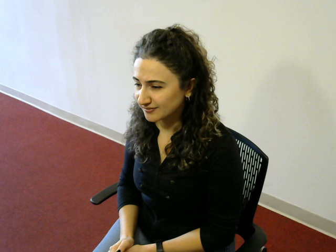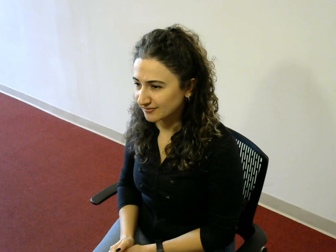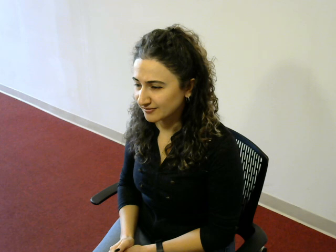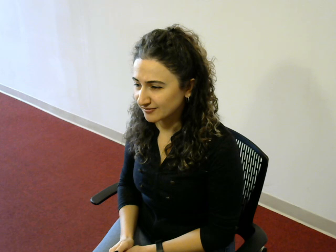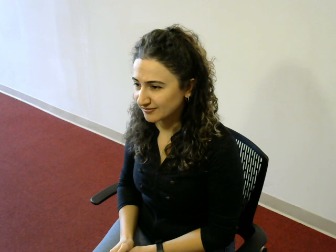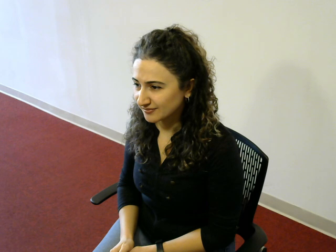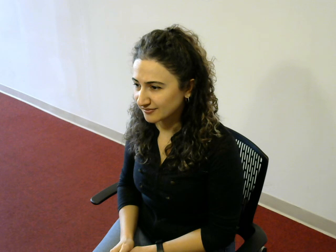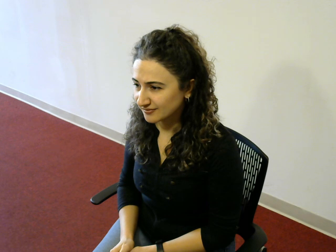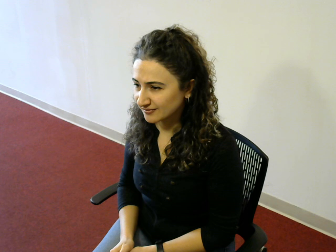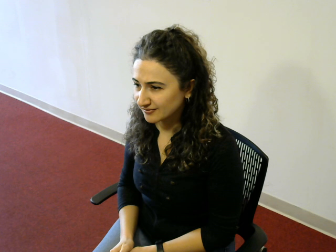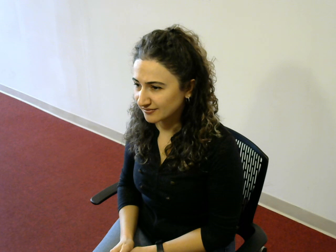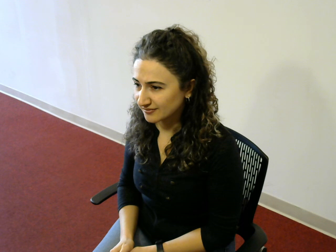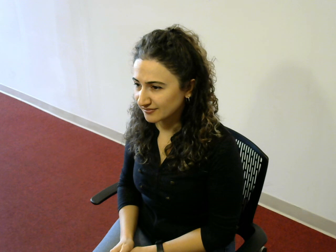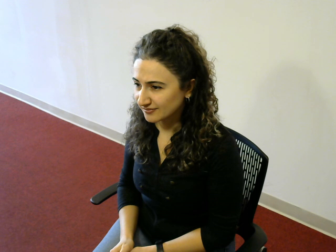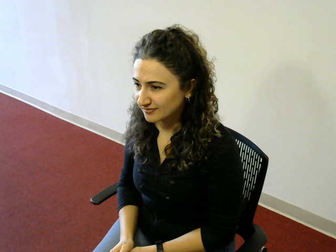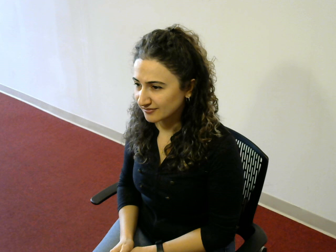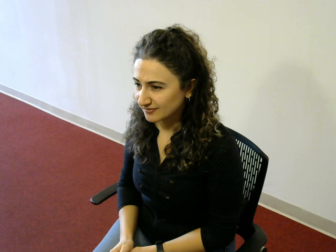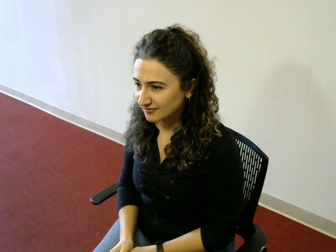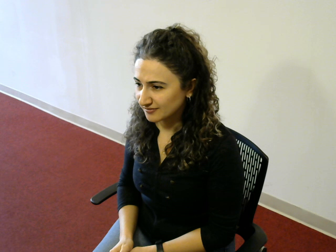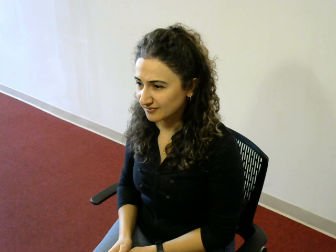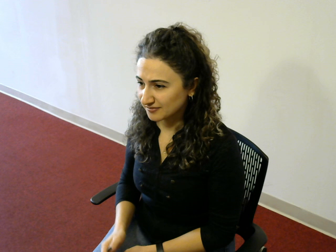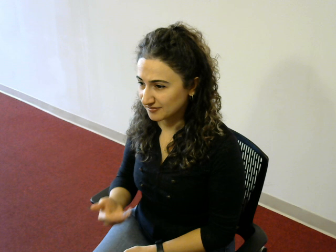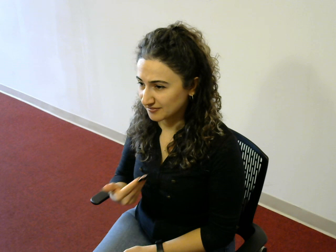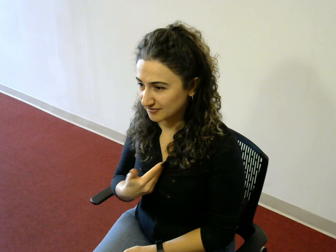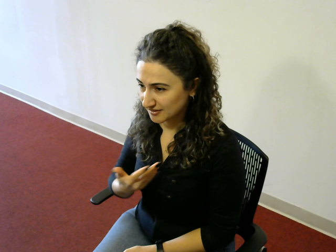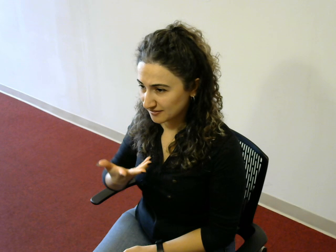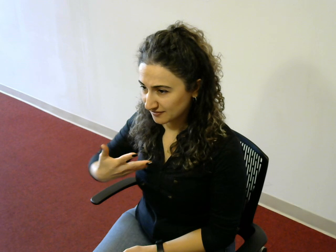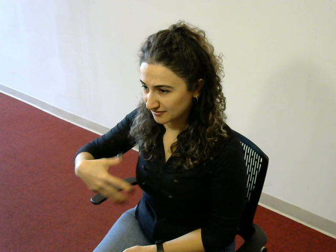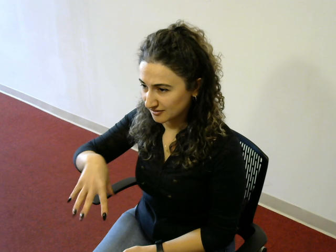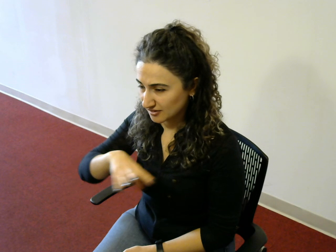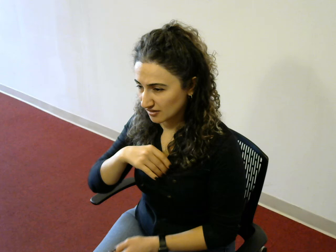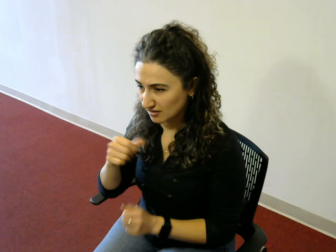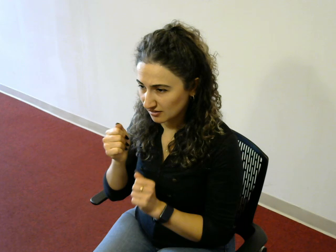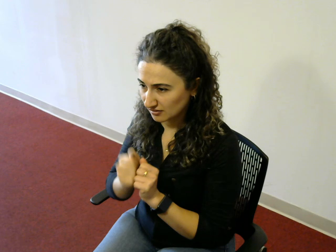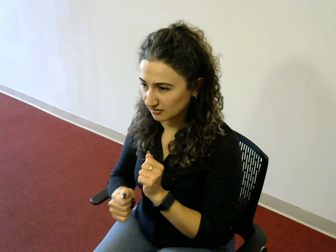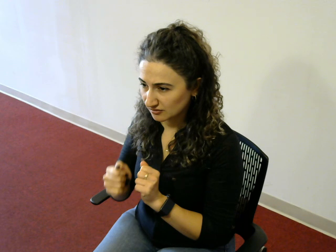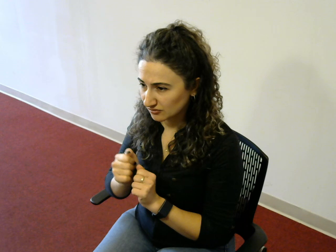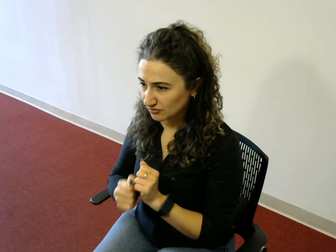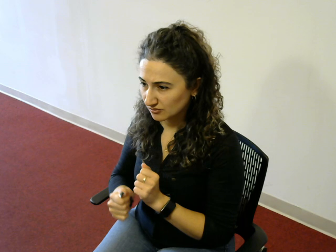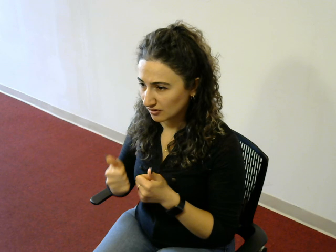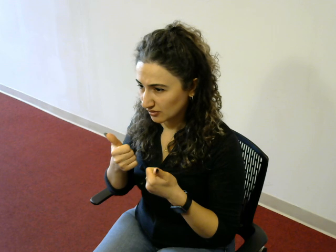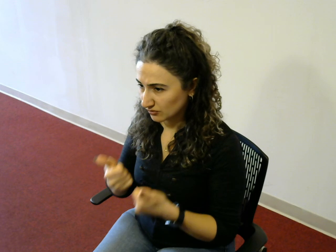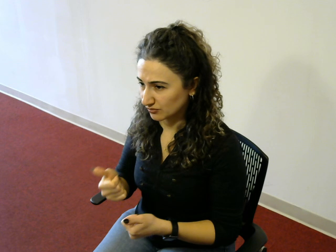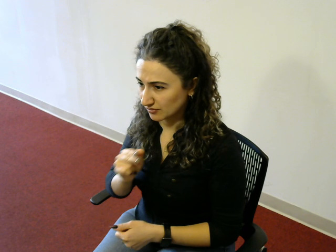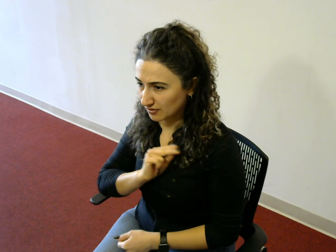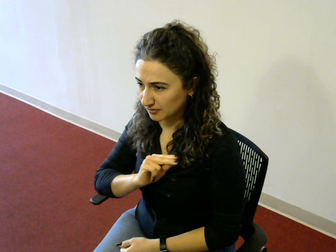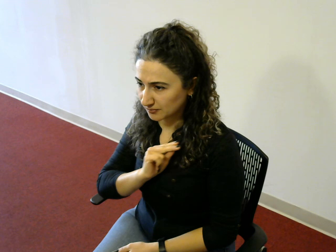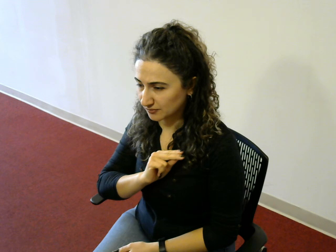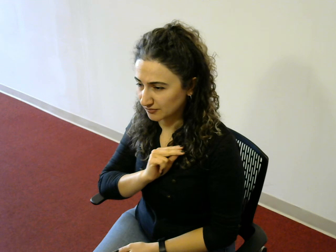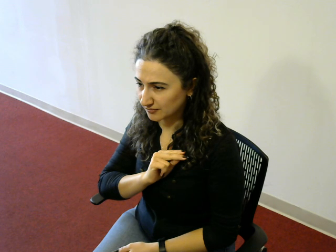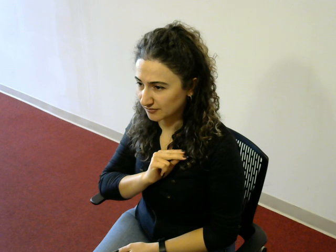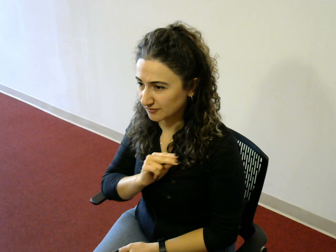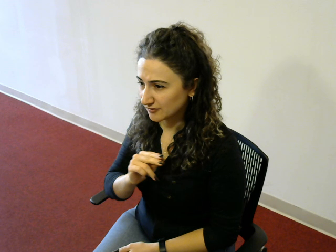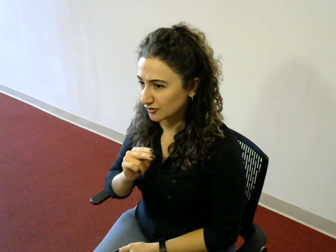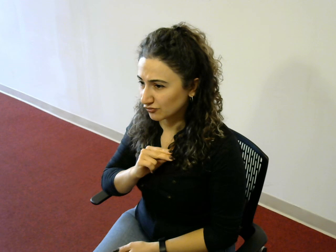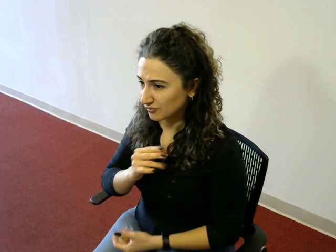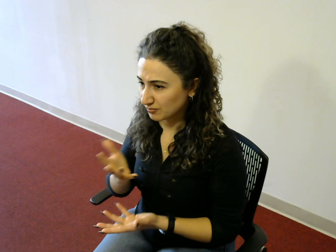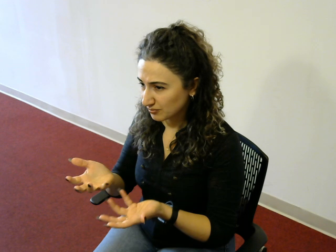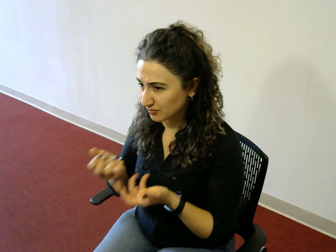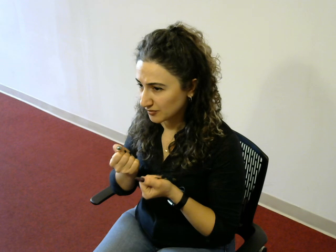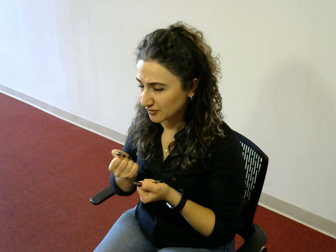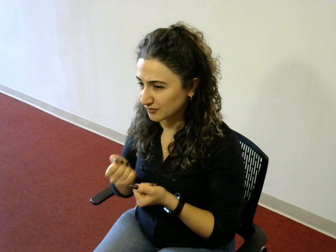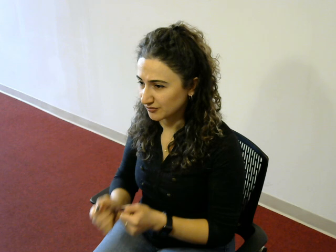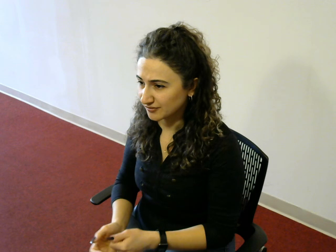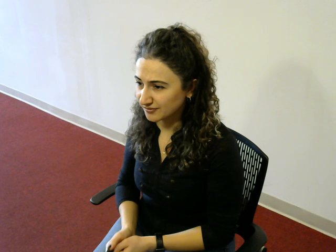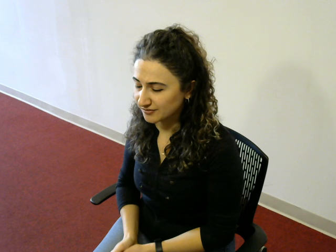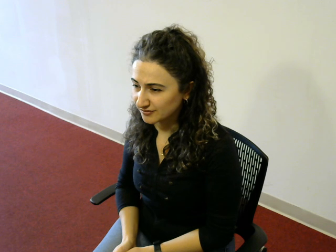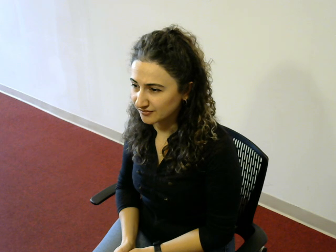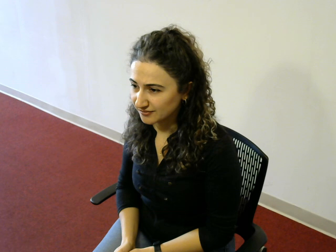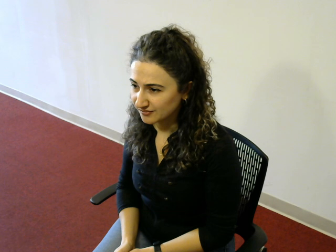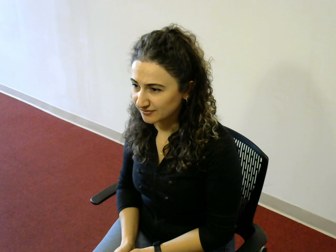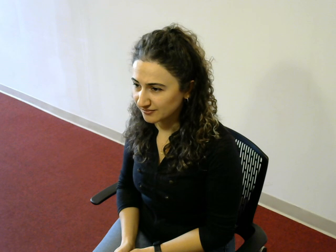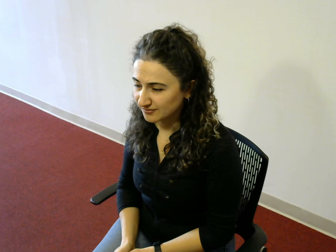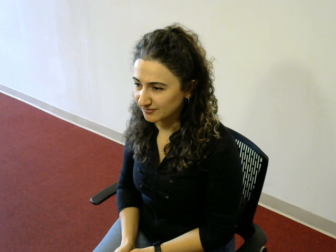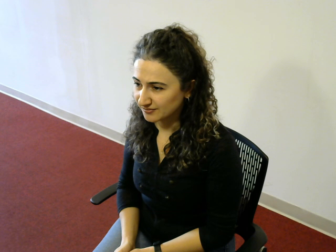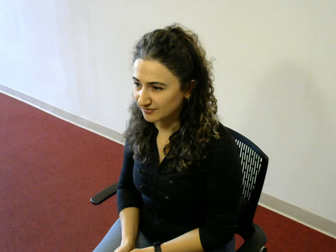Biz həmişə yaxşı işçiləri işə götürürük